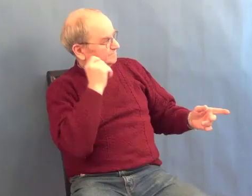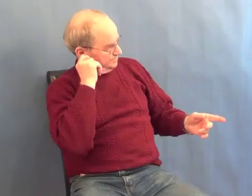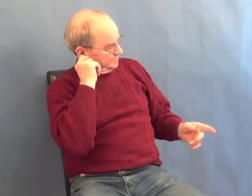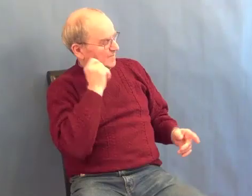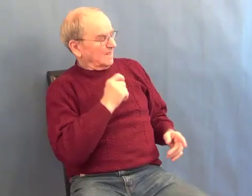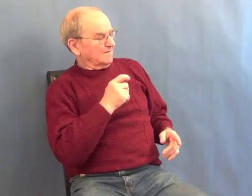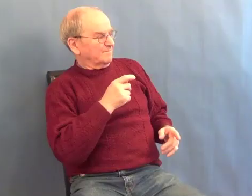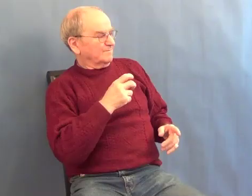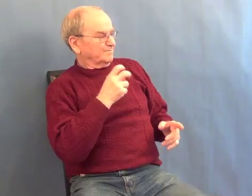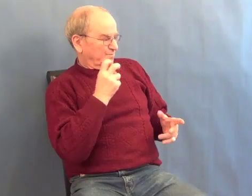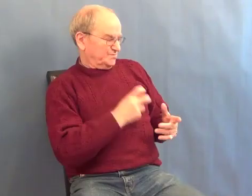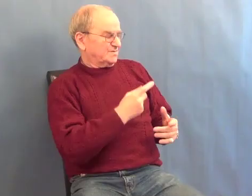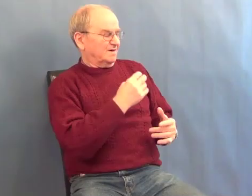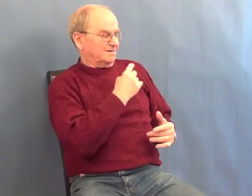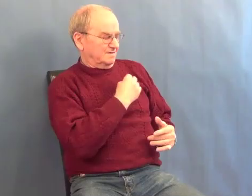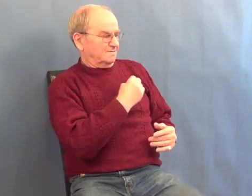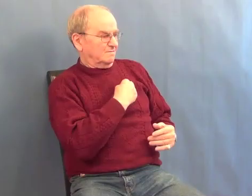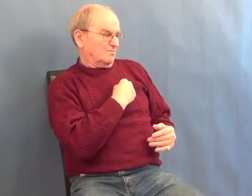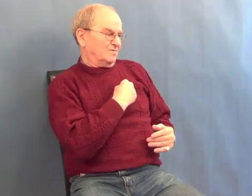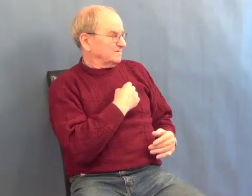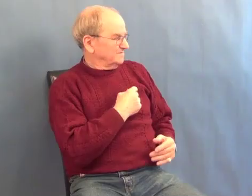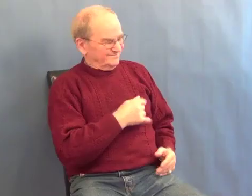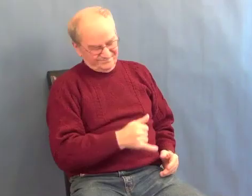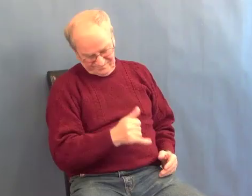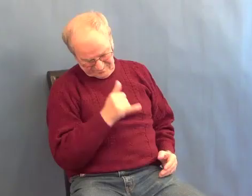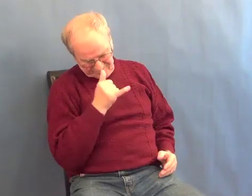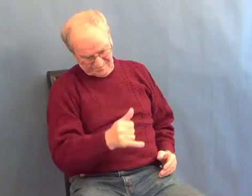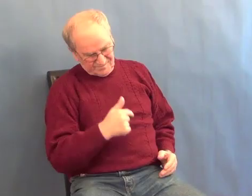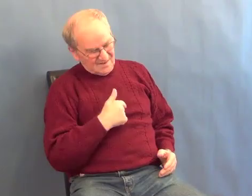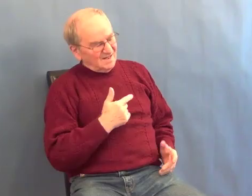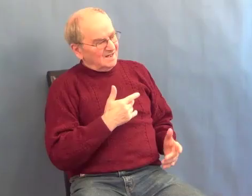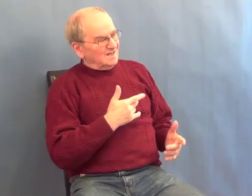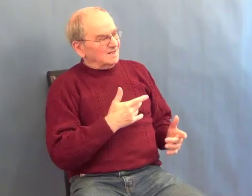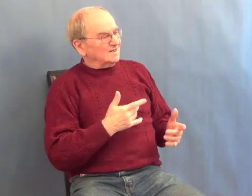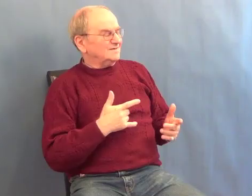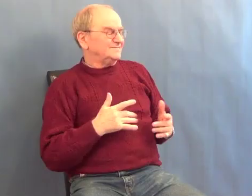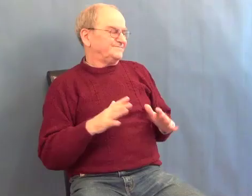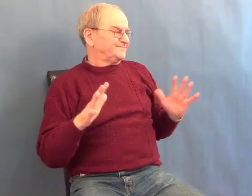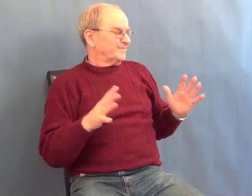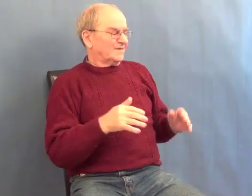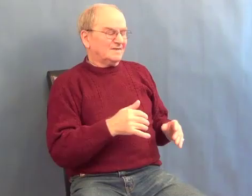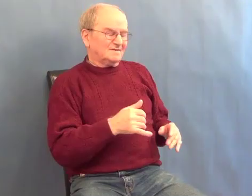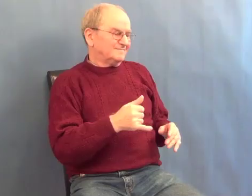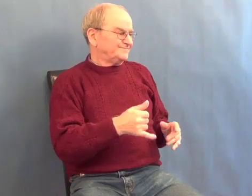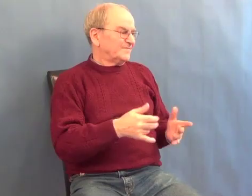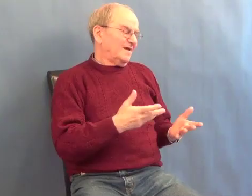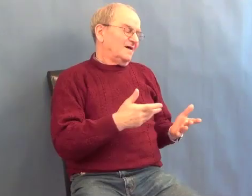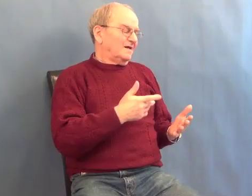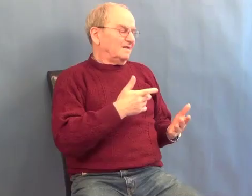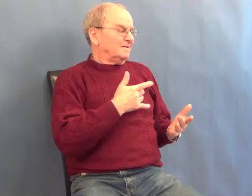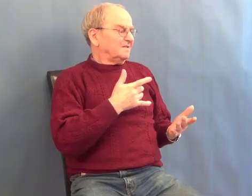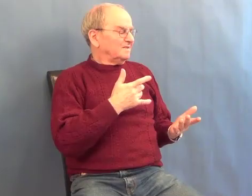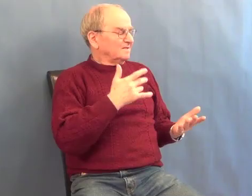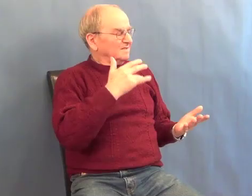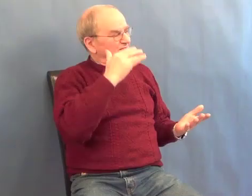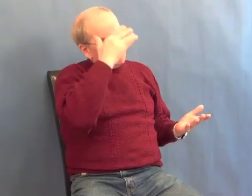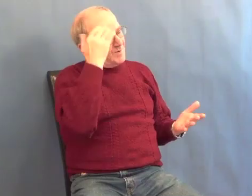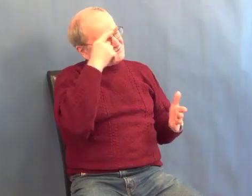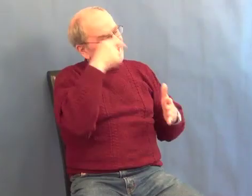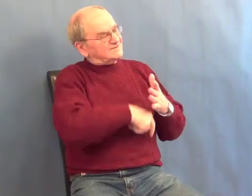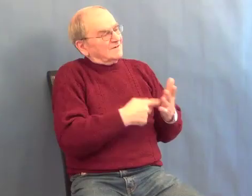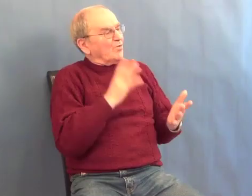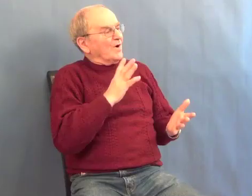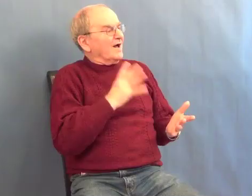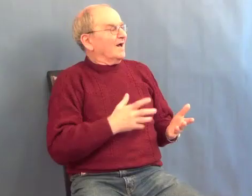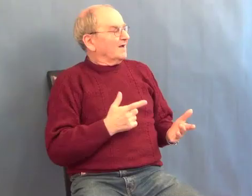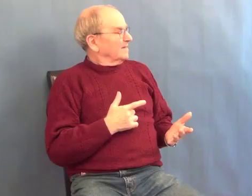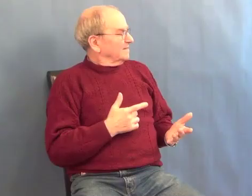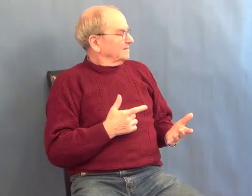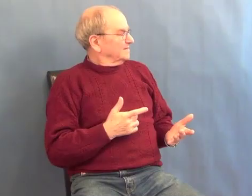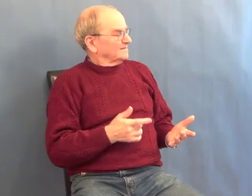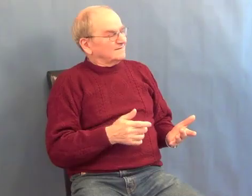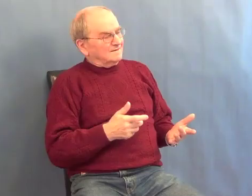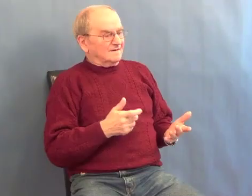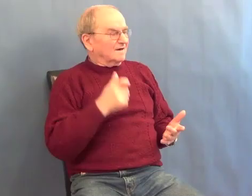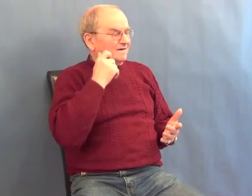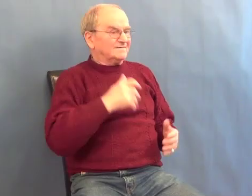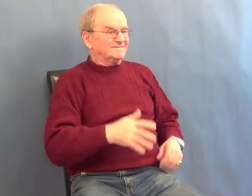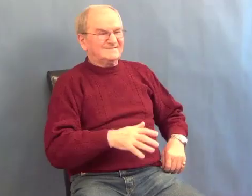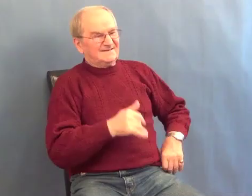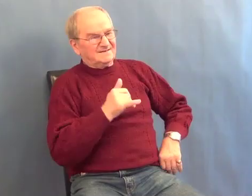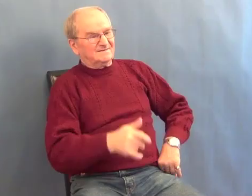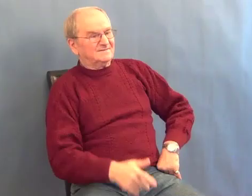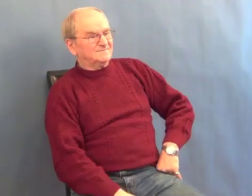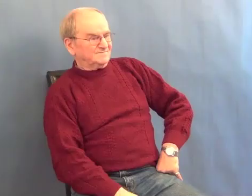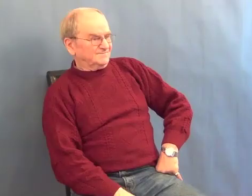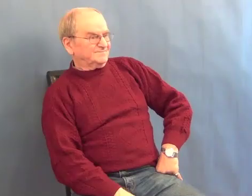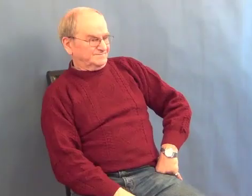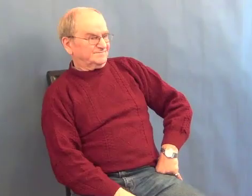Są dziewczyny prostytutki, ja nie mogę tak, nie umiem zdradzać, nie mogę.